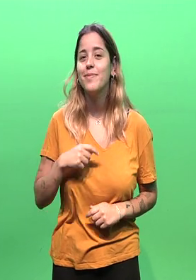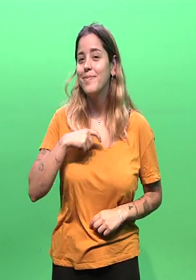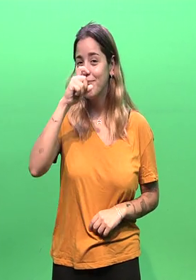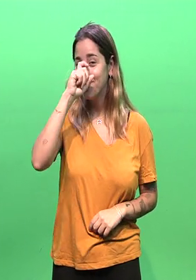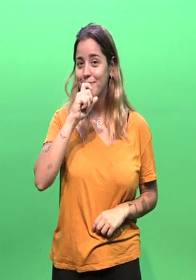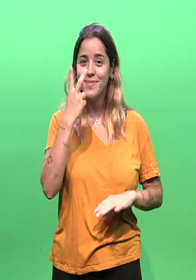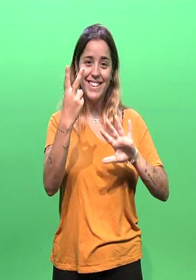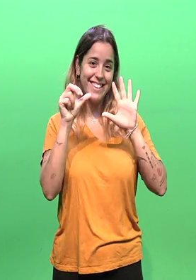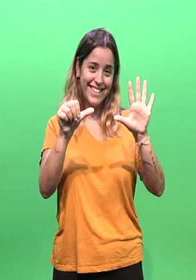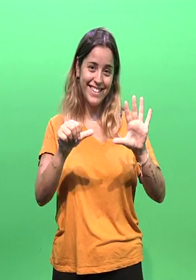Tinc vint-i-sis anys.